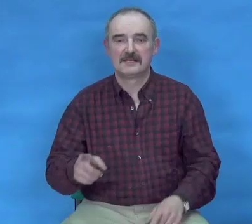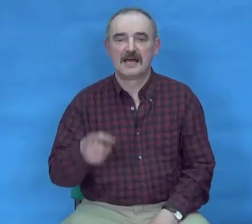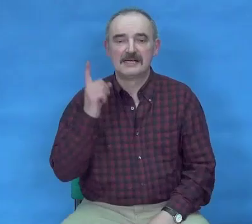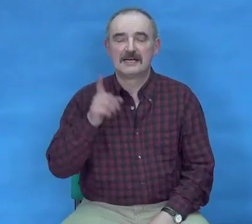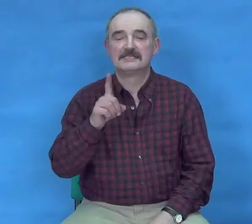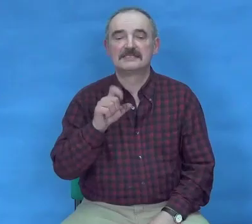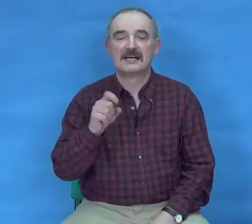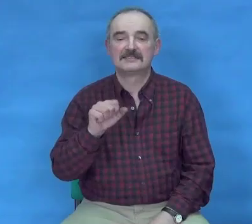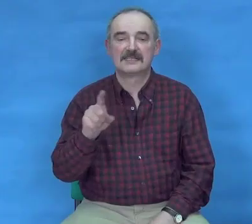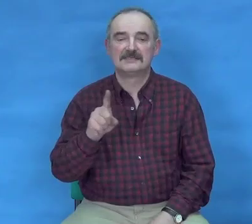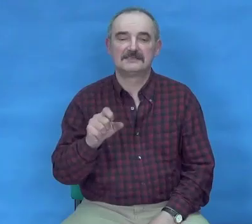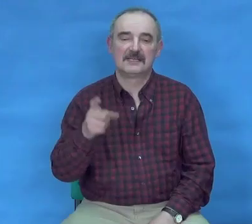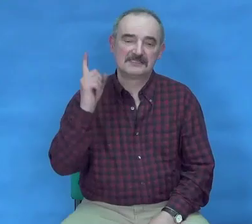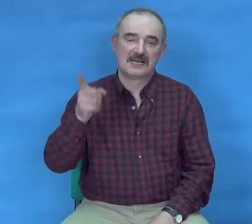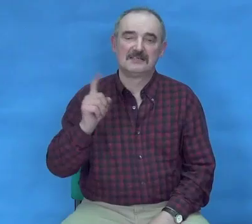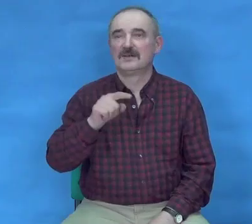Zakaz.